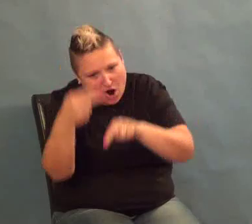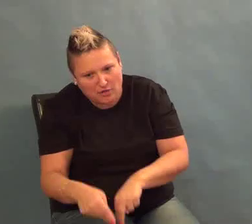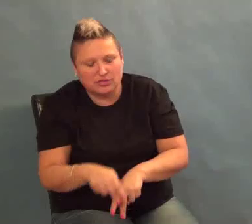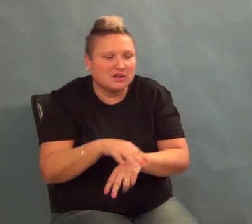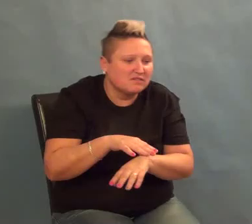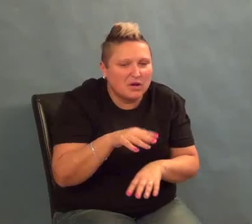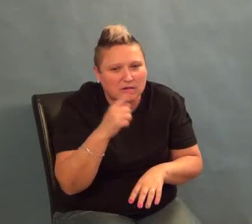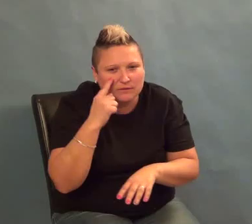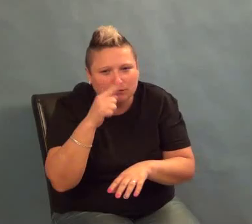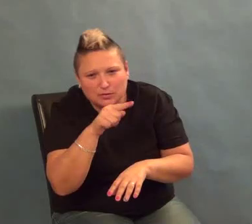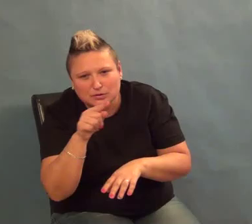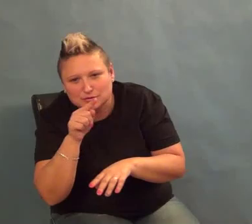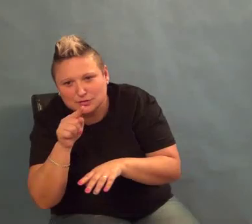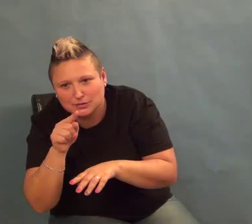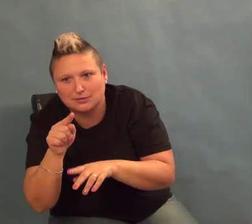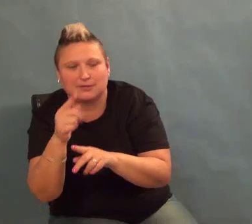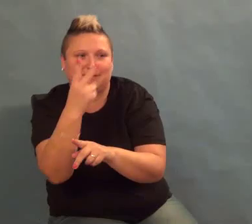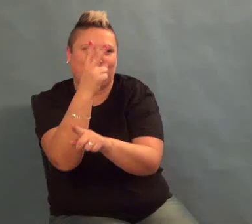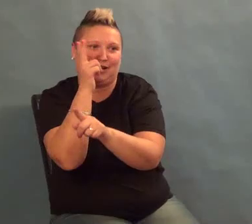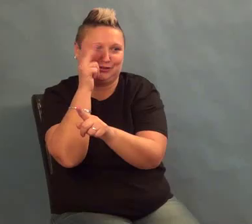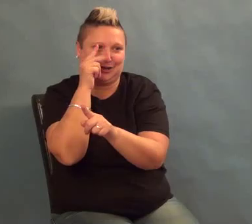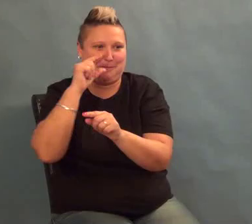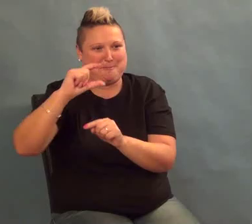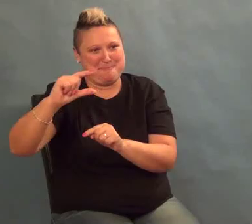Chłopiec i pies będąc w wodzie zauważyli dwie małe żaby.